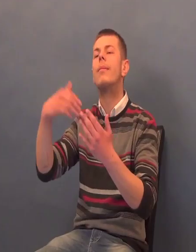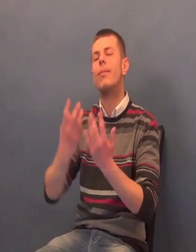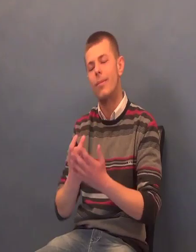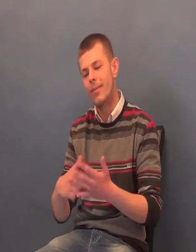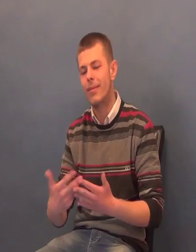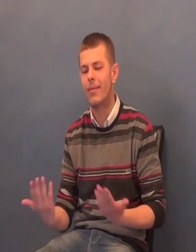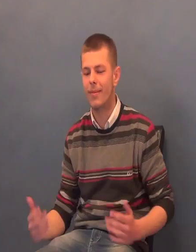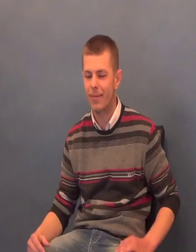Luty to przykład.